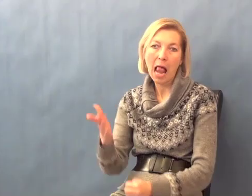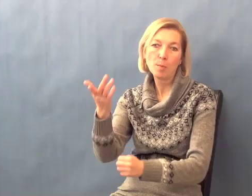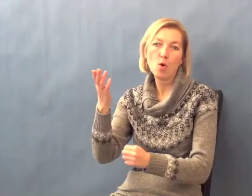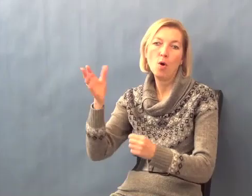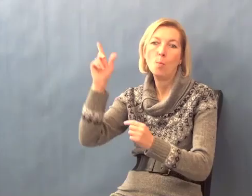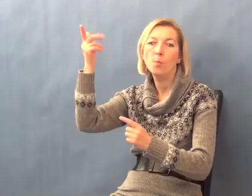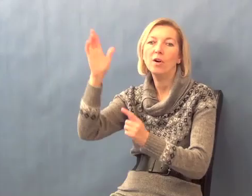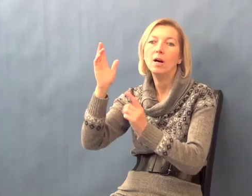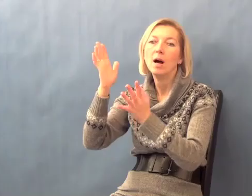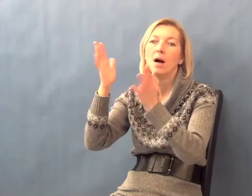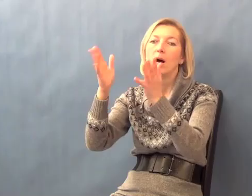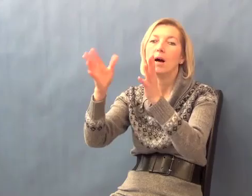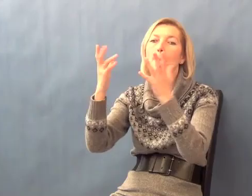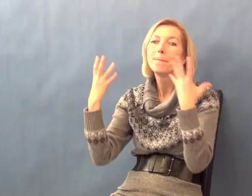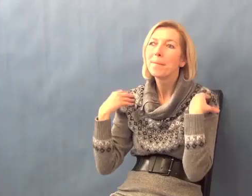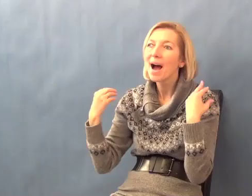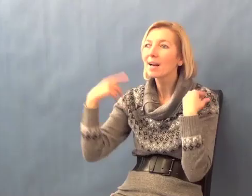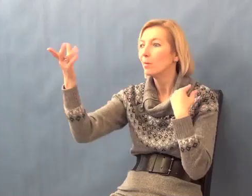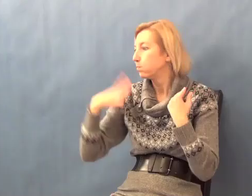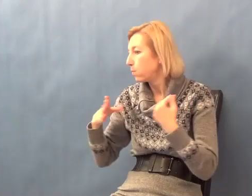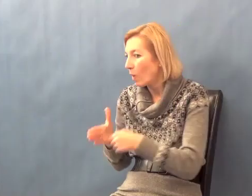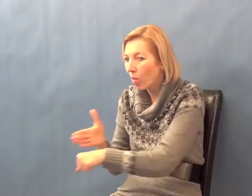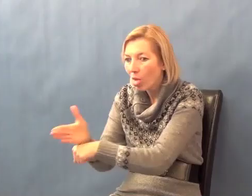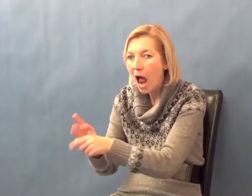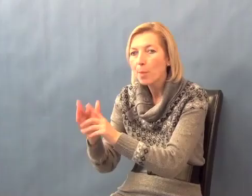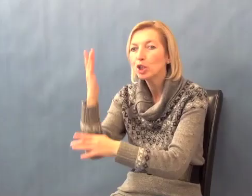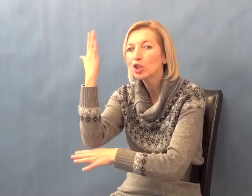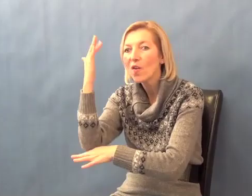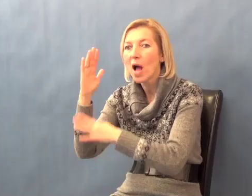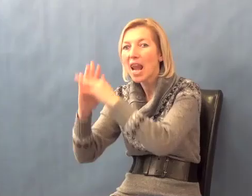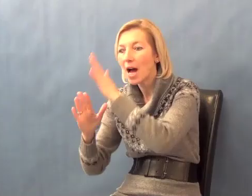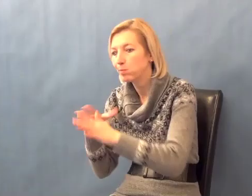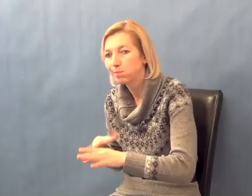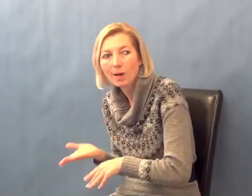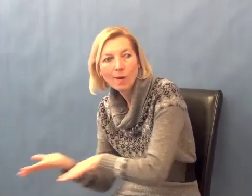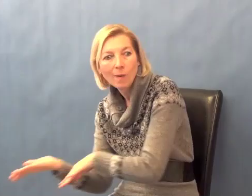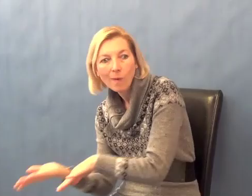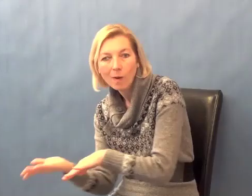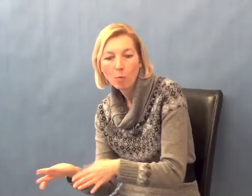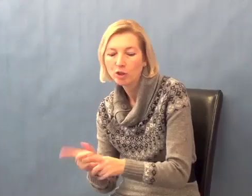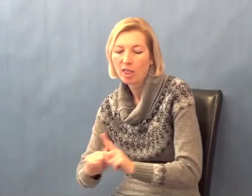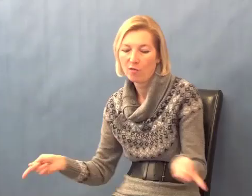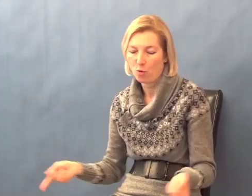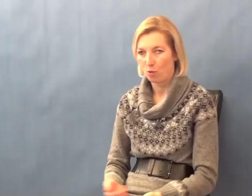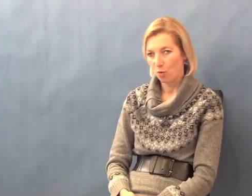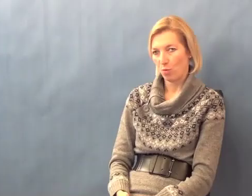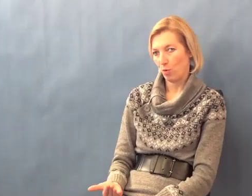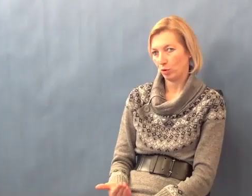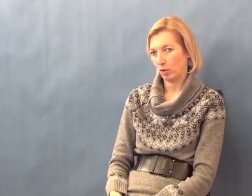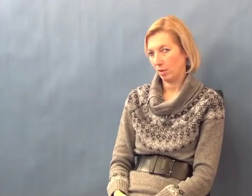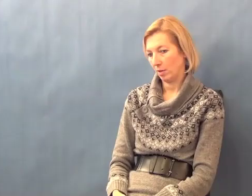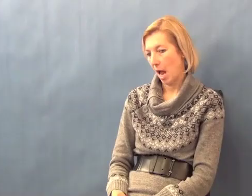Albo tam, w parku chodzi o to, że nie wolno nic piłować, nie wolno drzew ścinać?